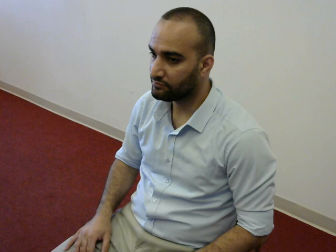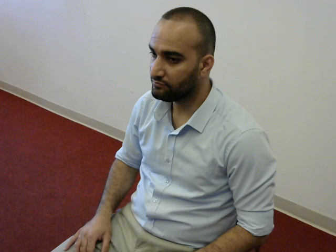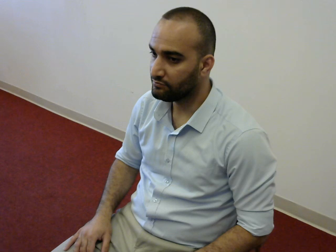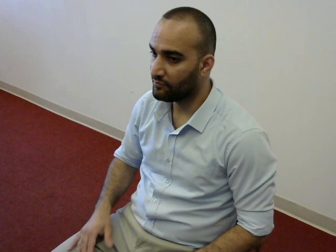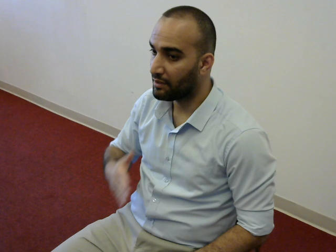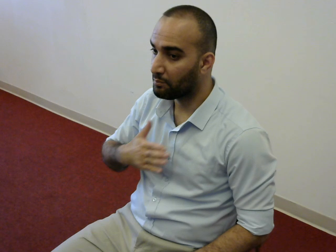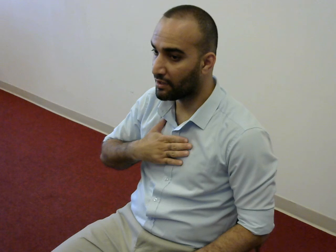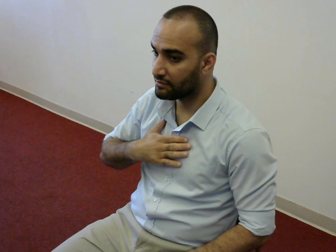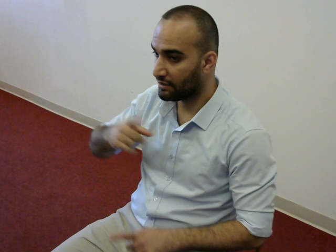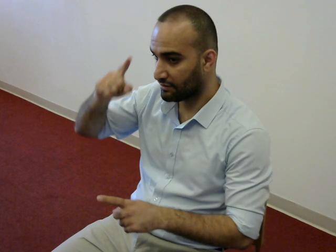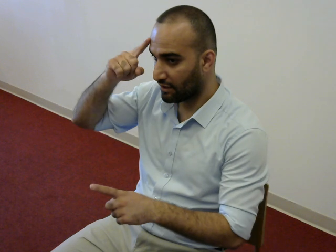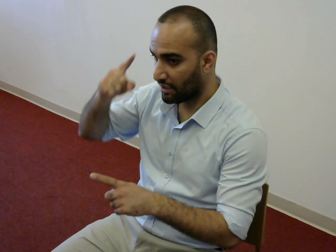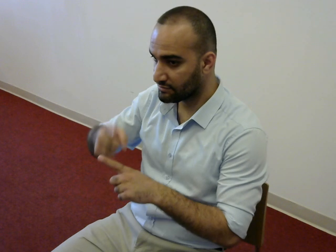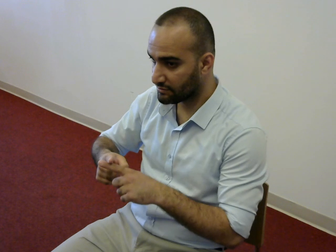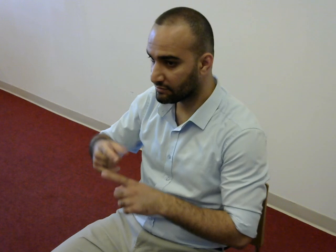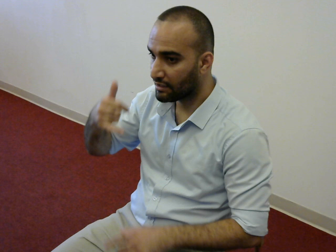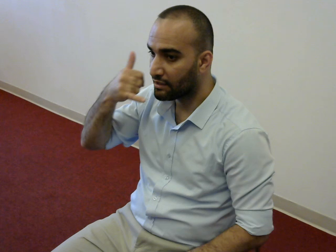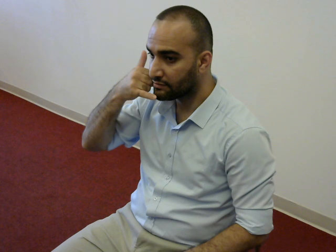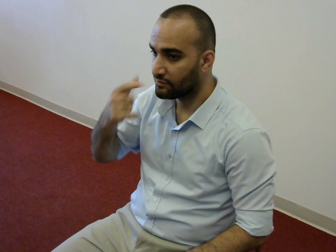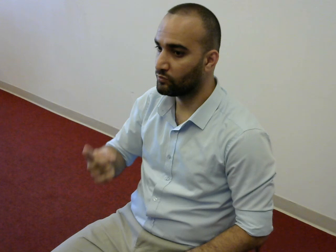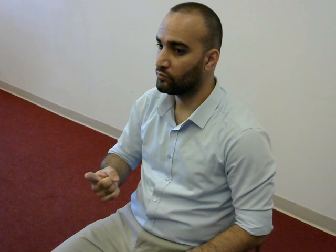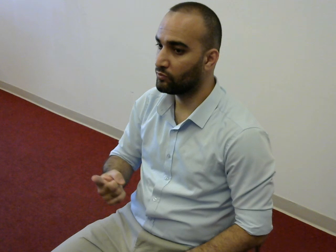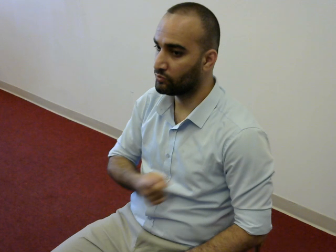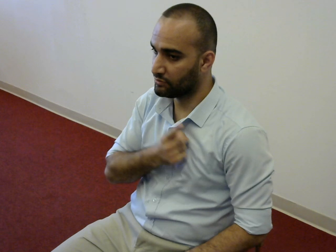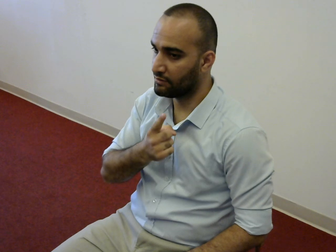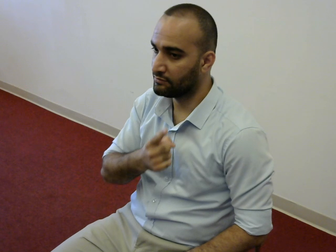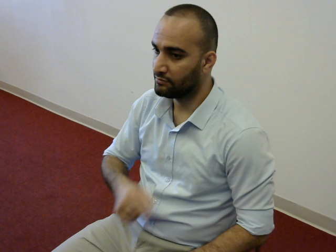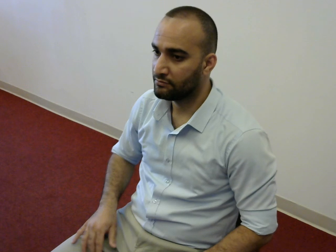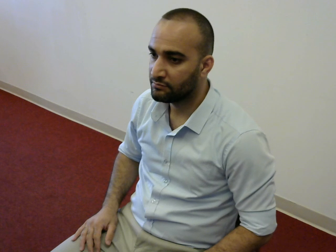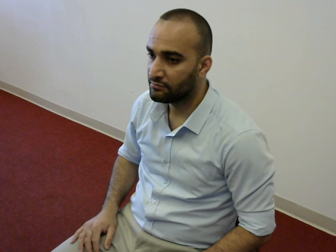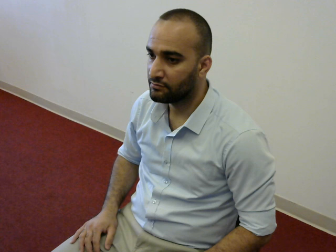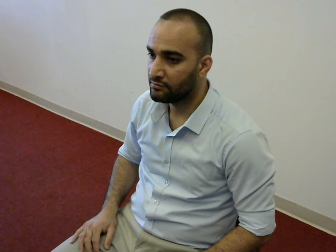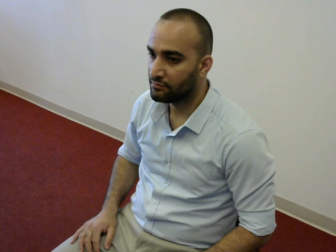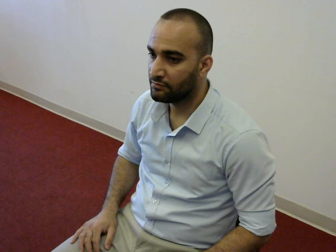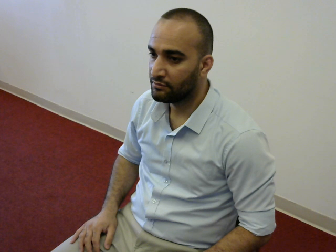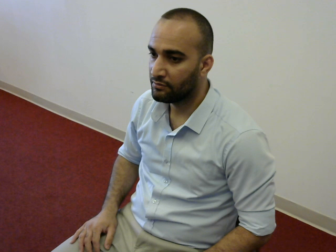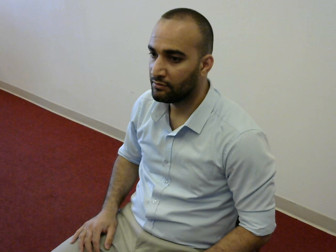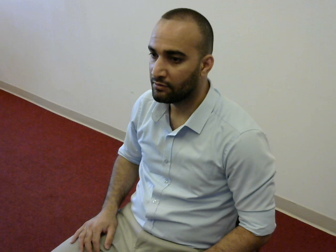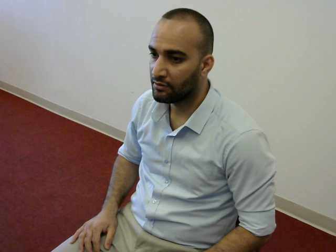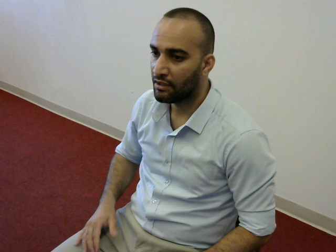Mənim qardaşım telefon ustasıdır